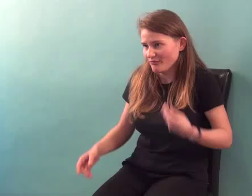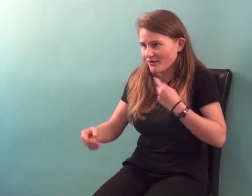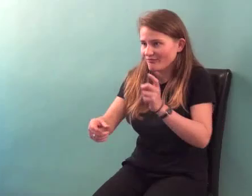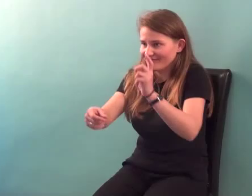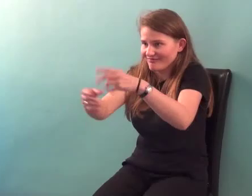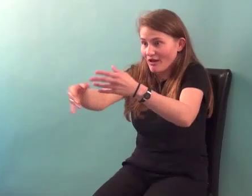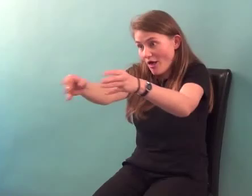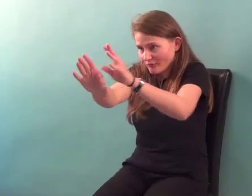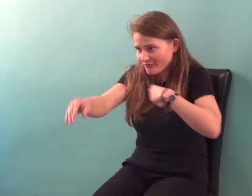Wy jesteście razem, a ja mogę dołączyć się do was.